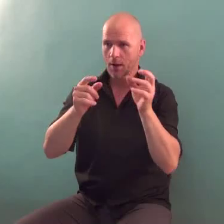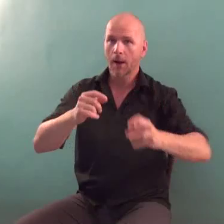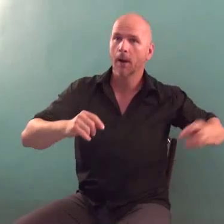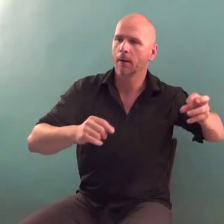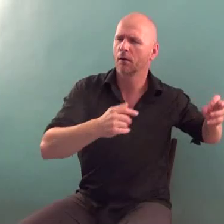Chciał wziąć zamach.